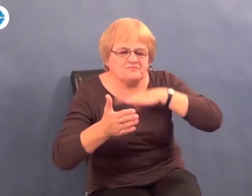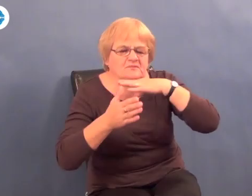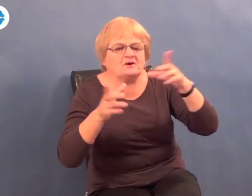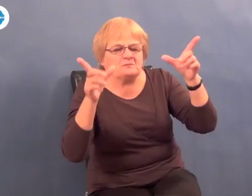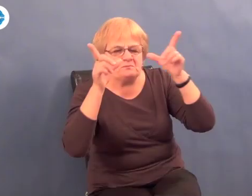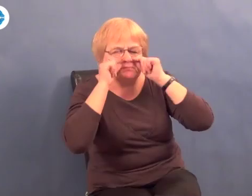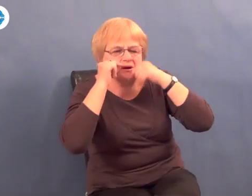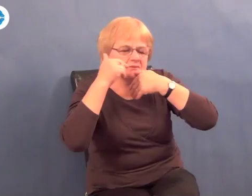Idą spać.